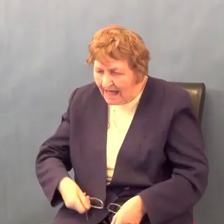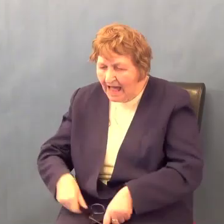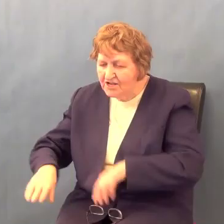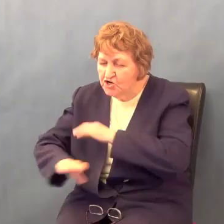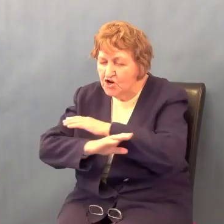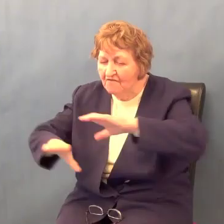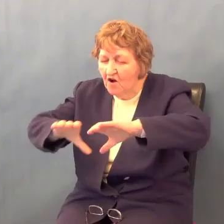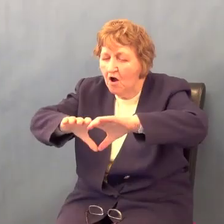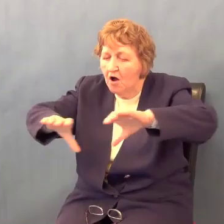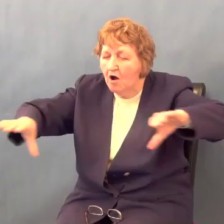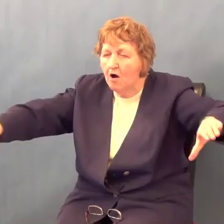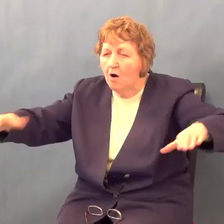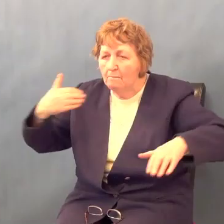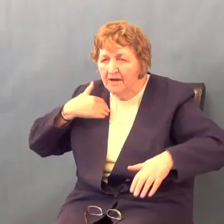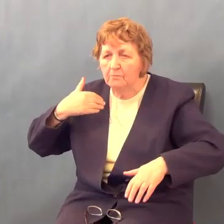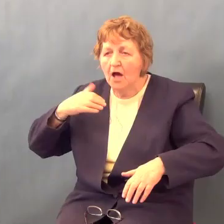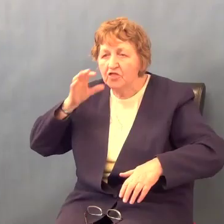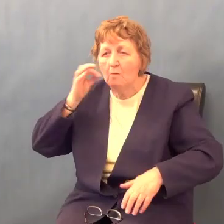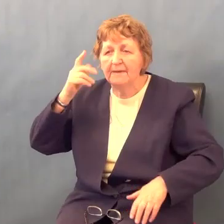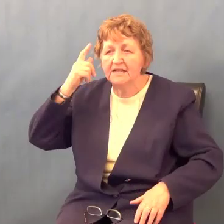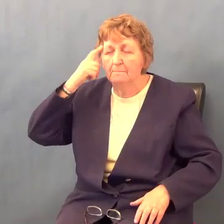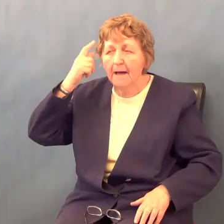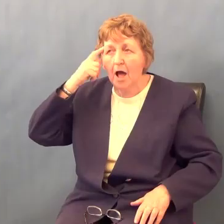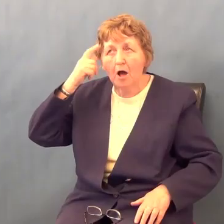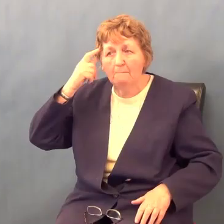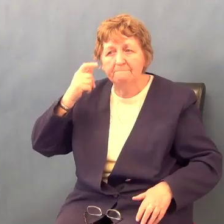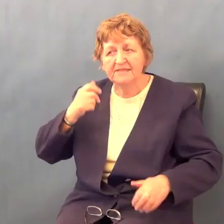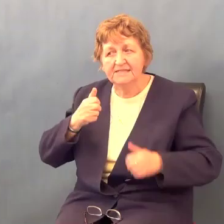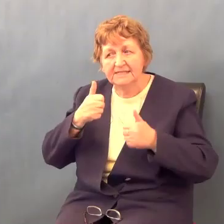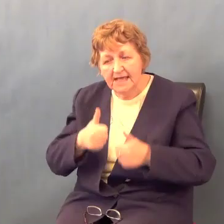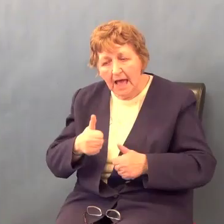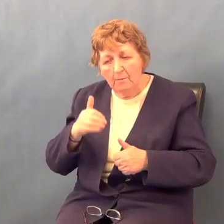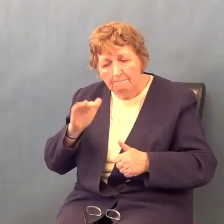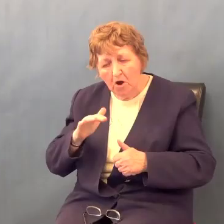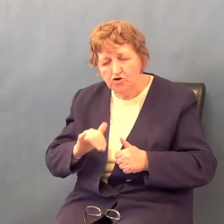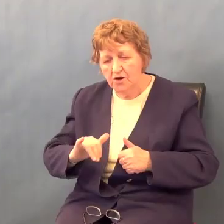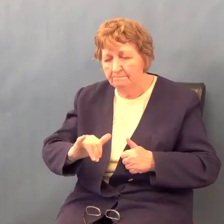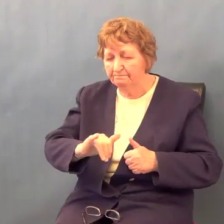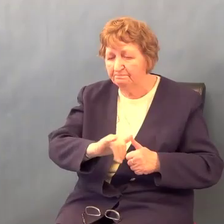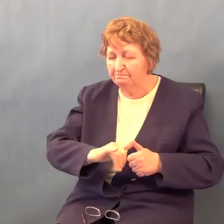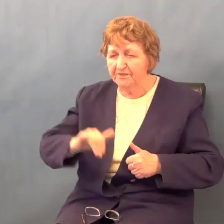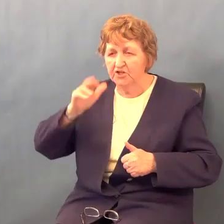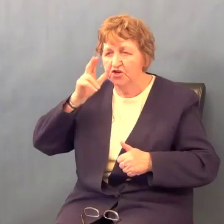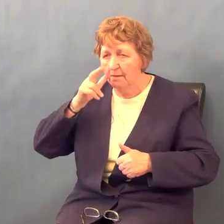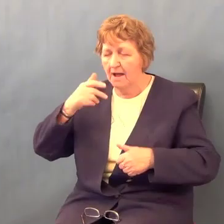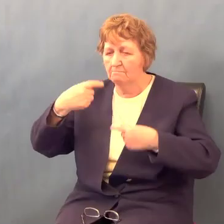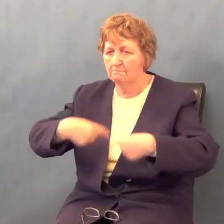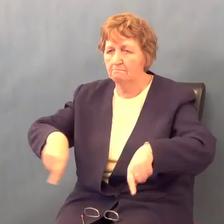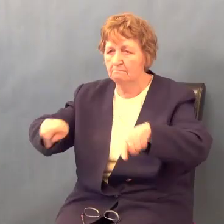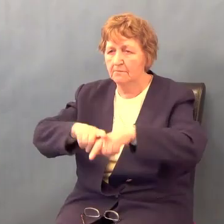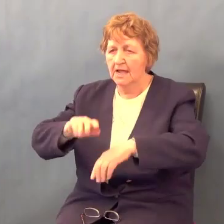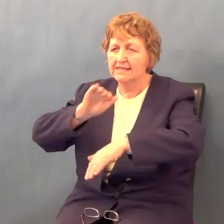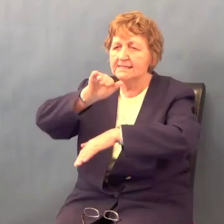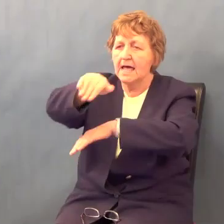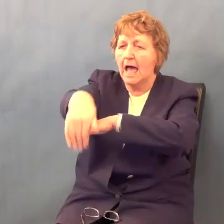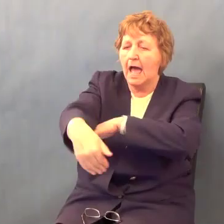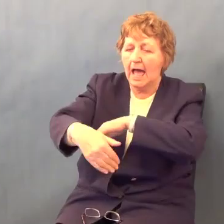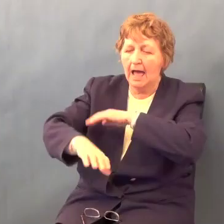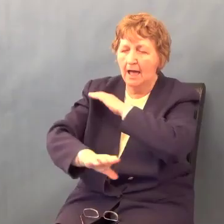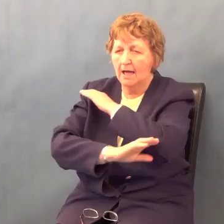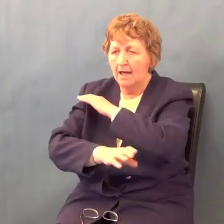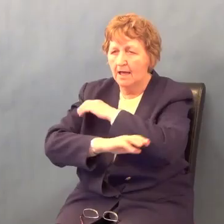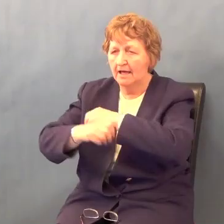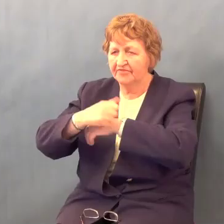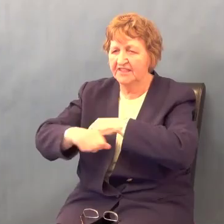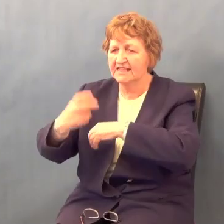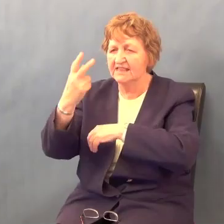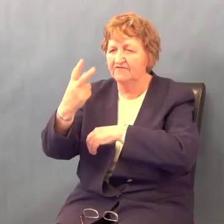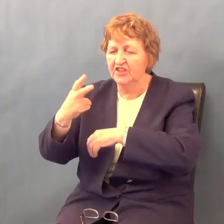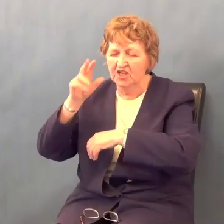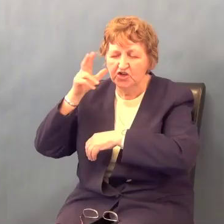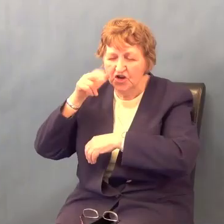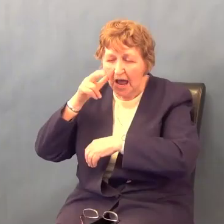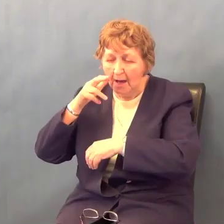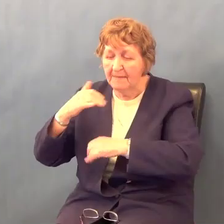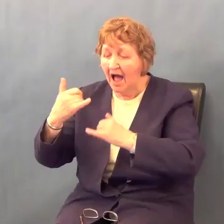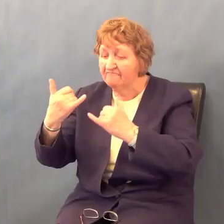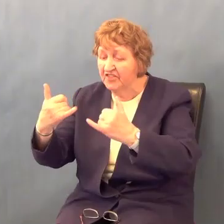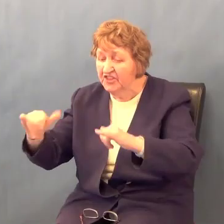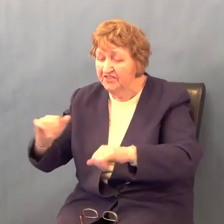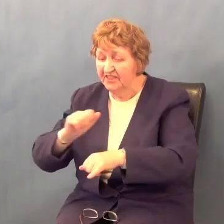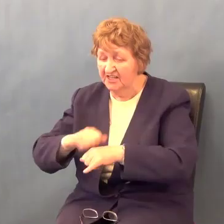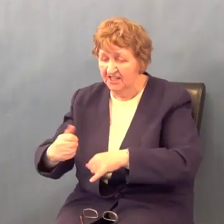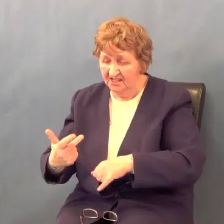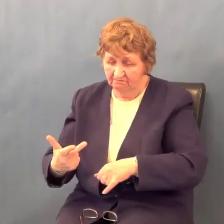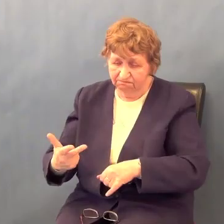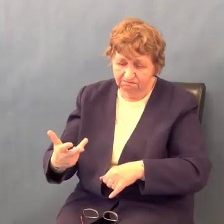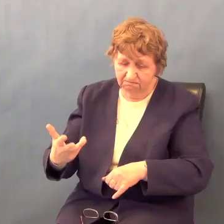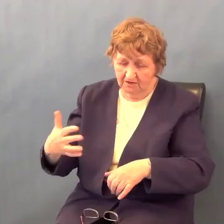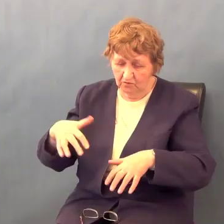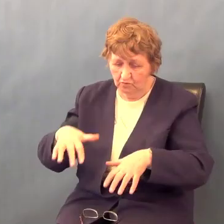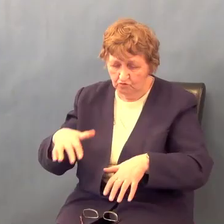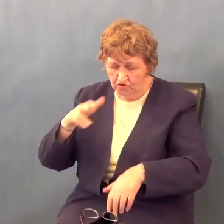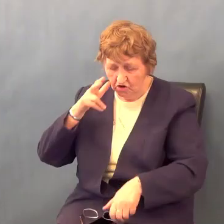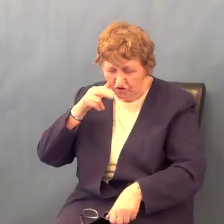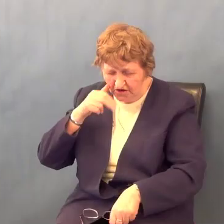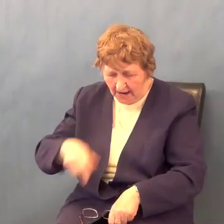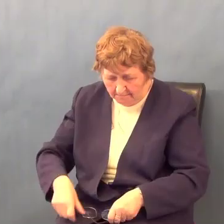Drzewo było dobrym pomysłem więc chłopak stanął na drzewie i myśli, że może żaba będzie gdzieś w pobliżu. I spełniło się jego życzenie, za drzewem były dwie żaby, a dalej było kilka, dużo więcej żab.